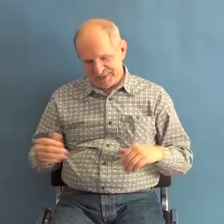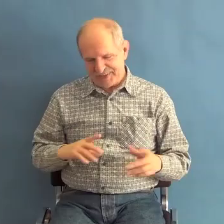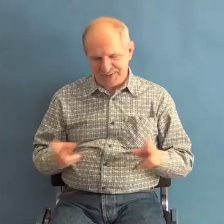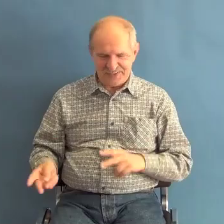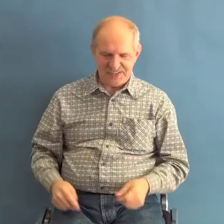Następny.